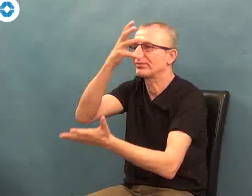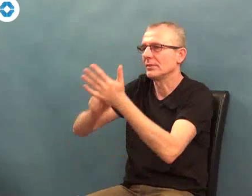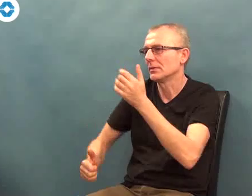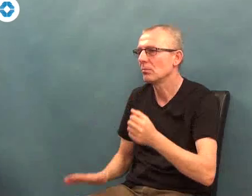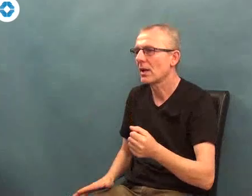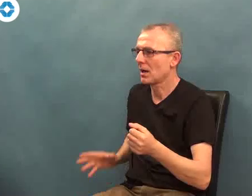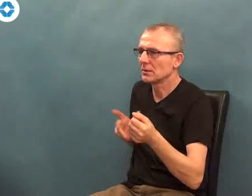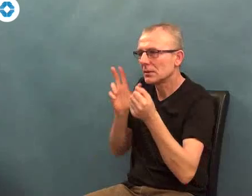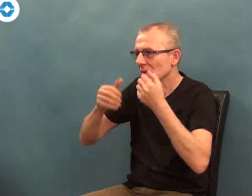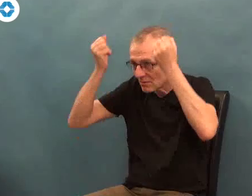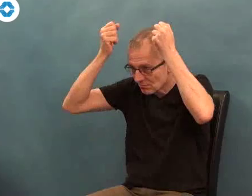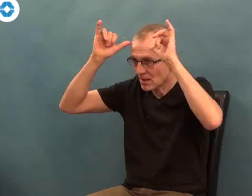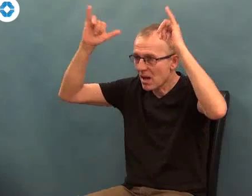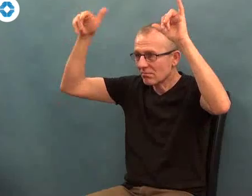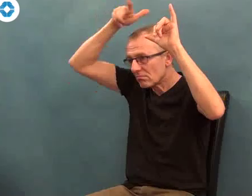Pies wskoczył razem z nim na głowę jelenia.